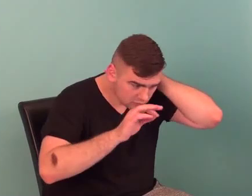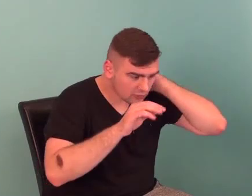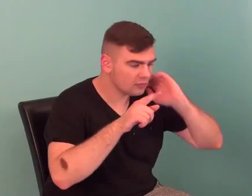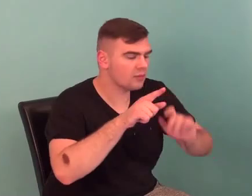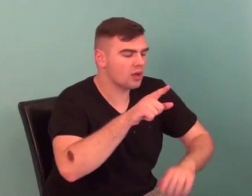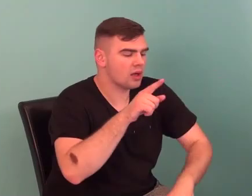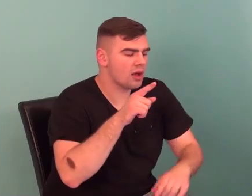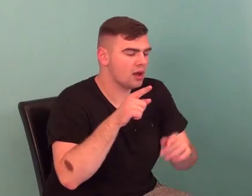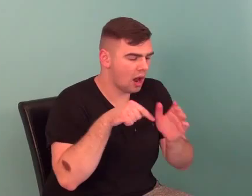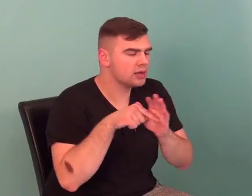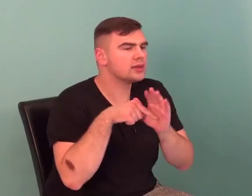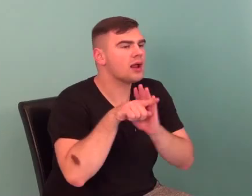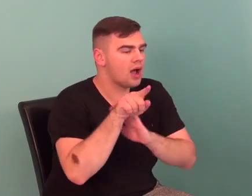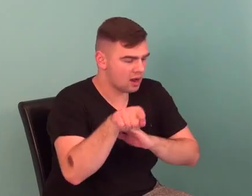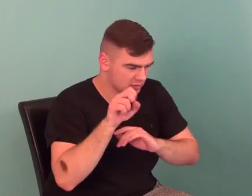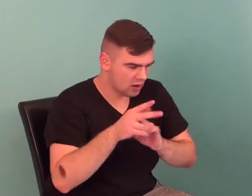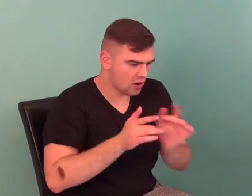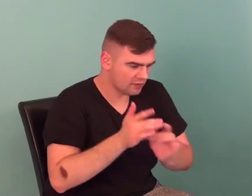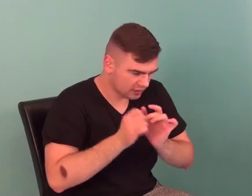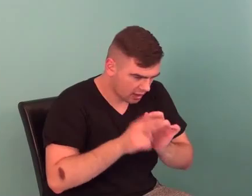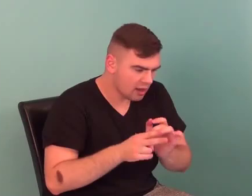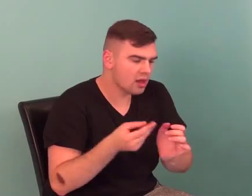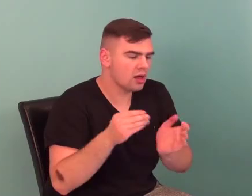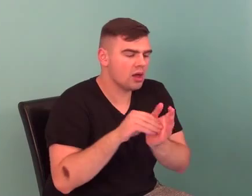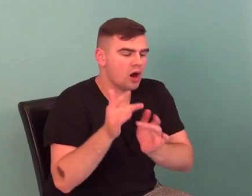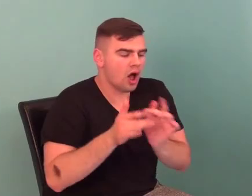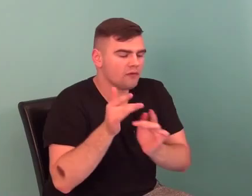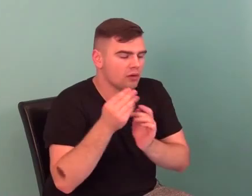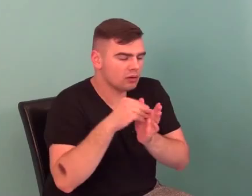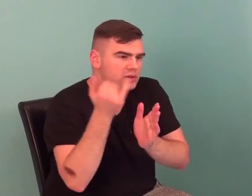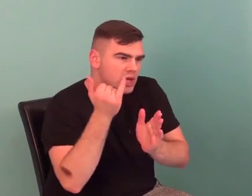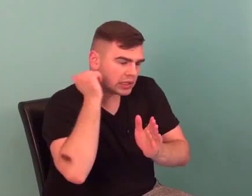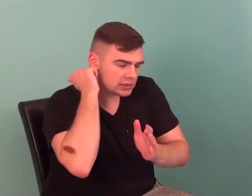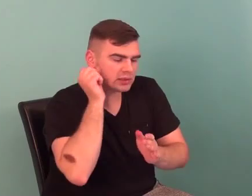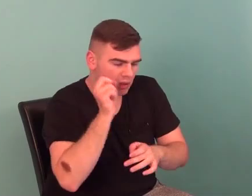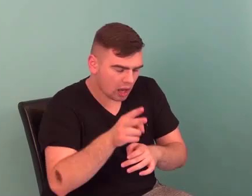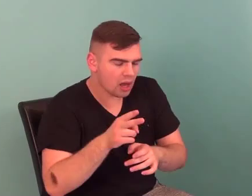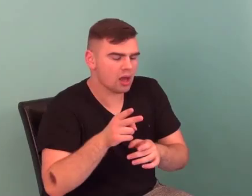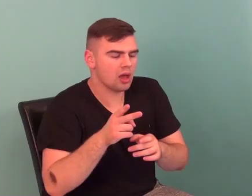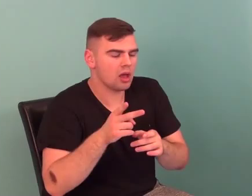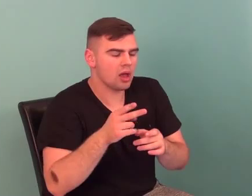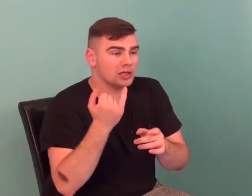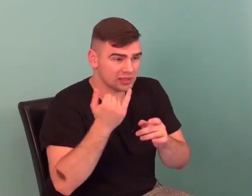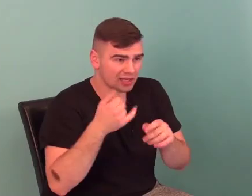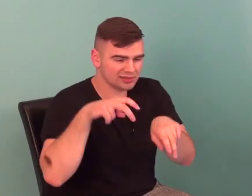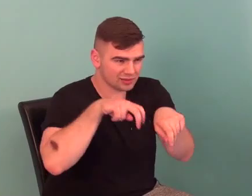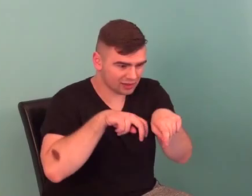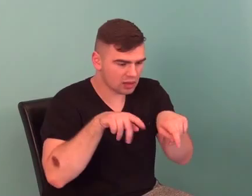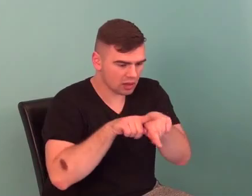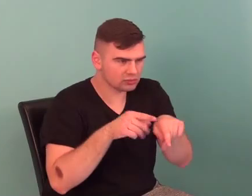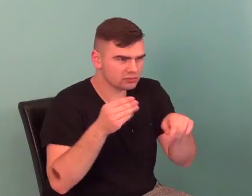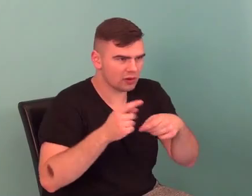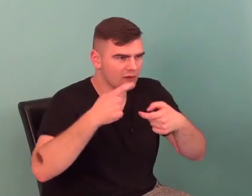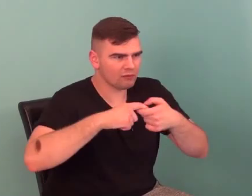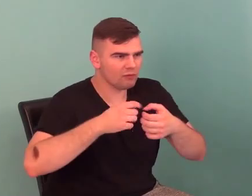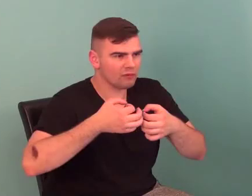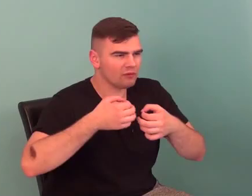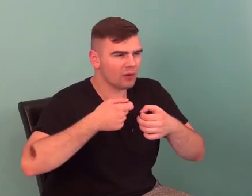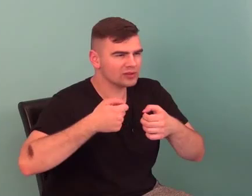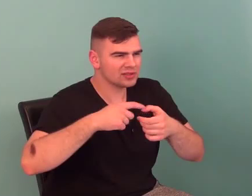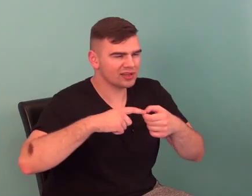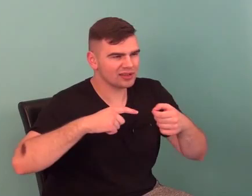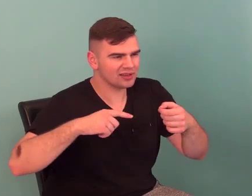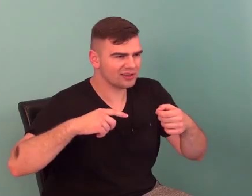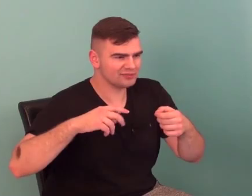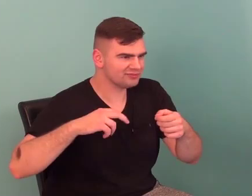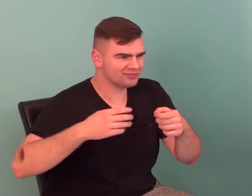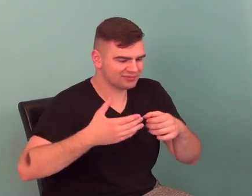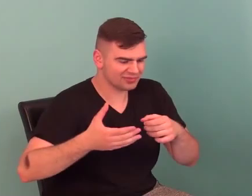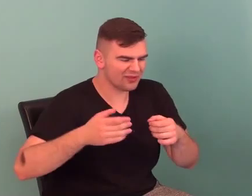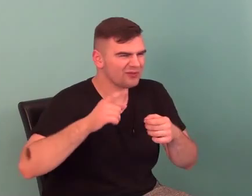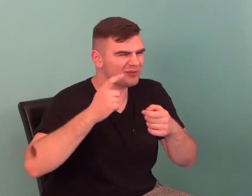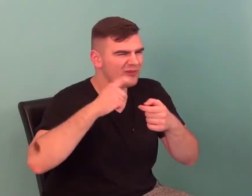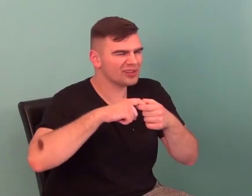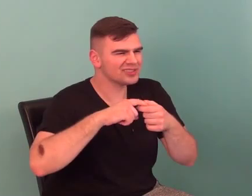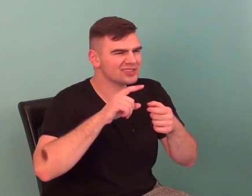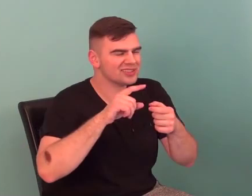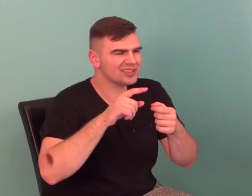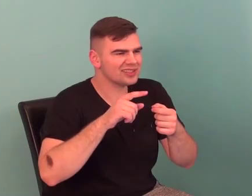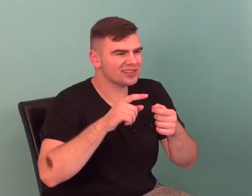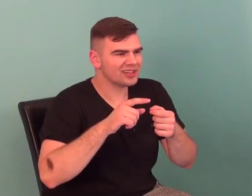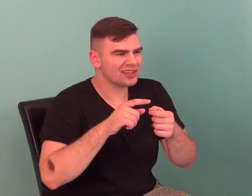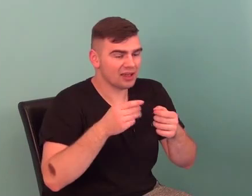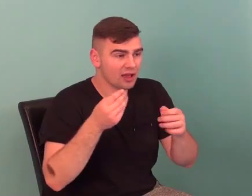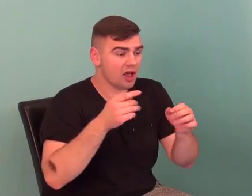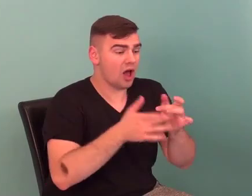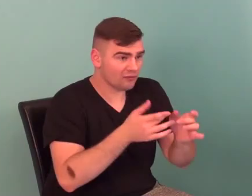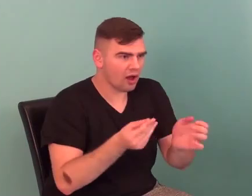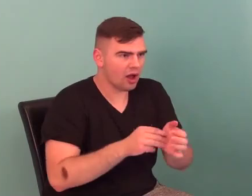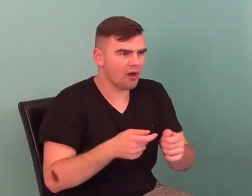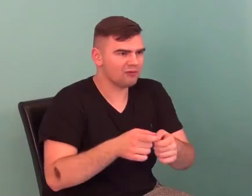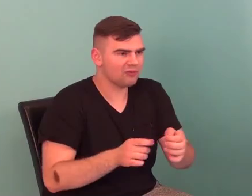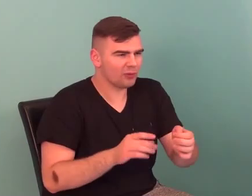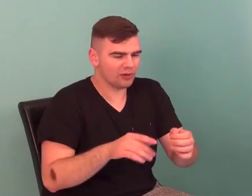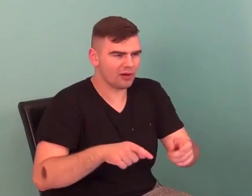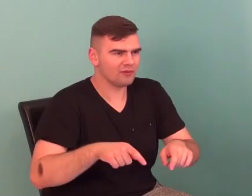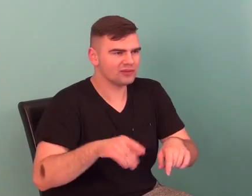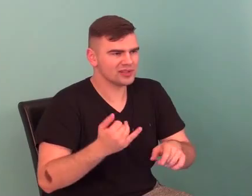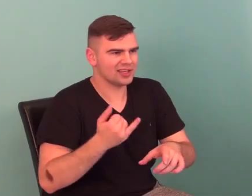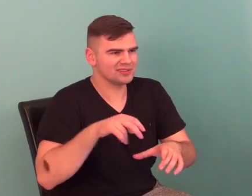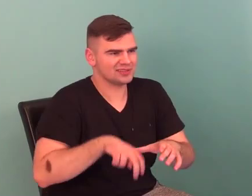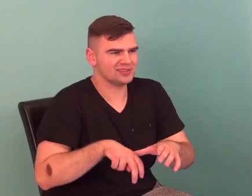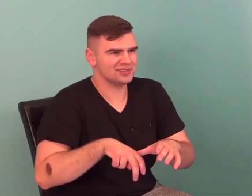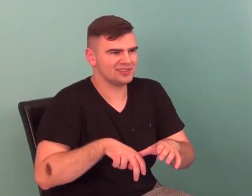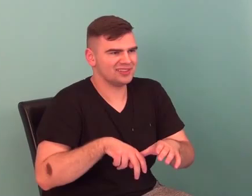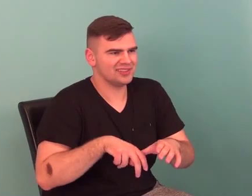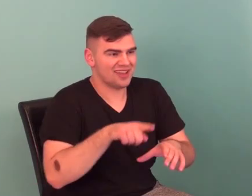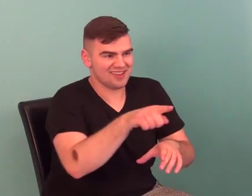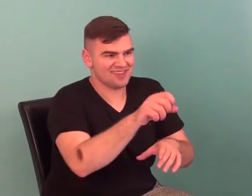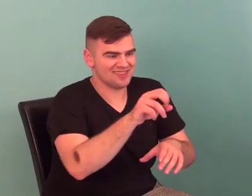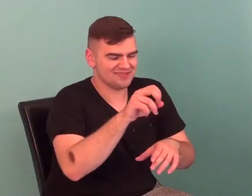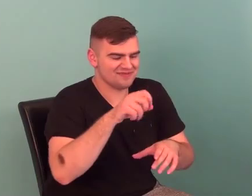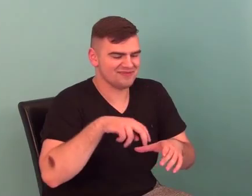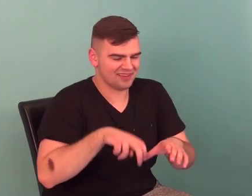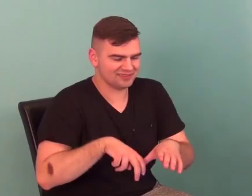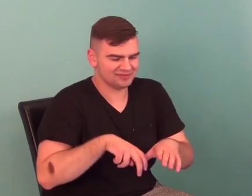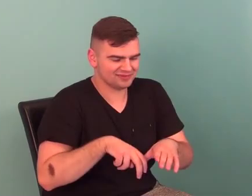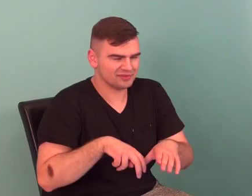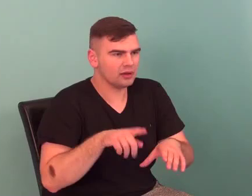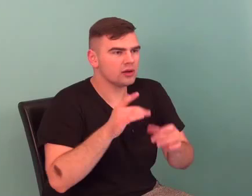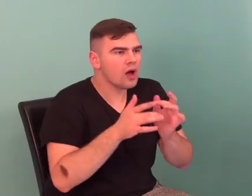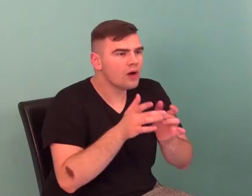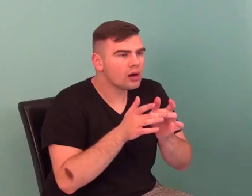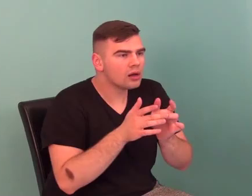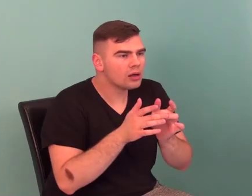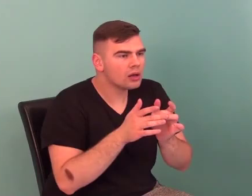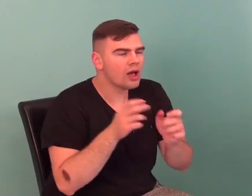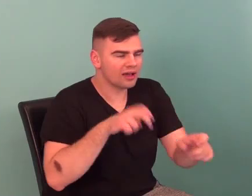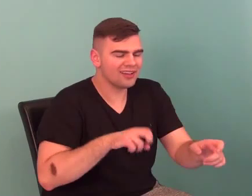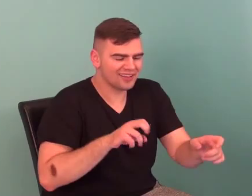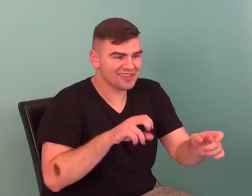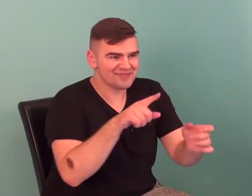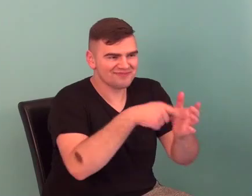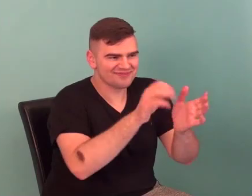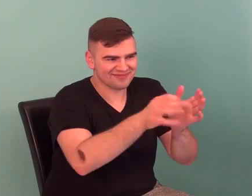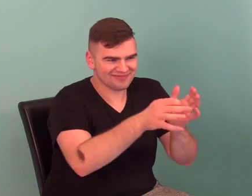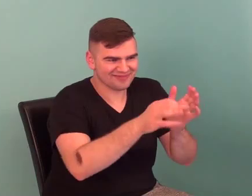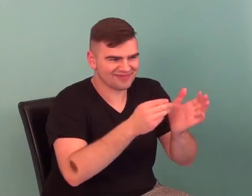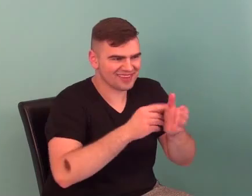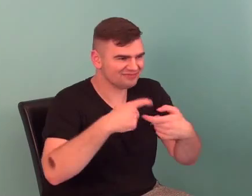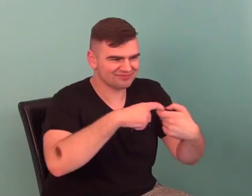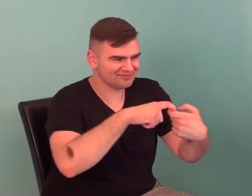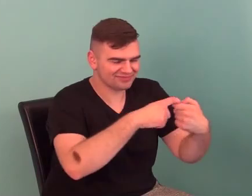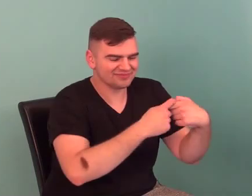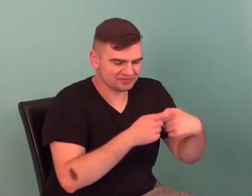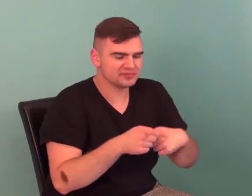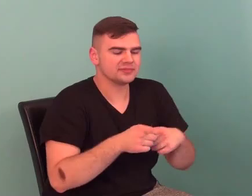Dla tych, co można to - rower, a z tyłu siedzi dziecko... przyczepa rowerowa, a w niej dziecko, taka przyczepa dla dziecka, tak, tak przyczepa.